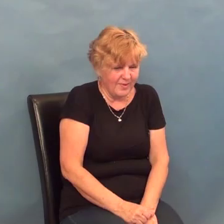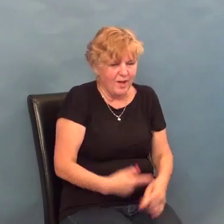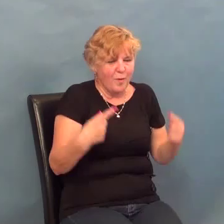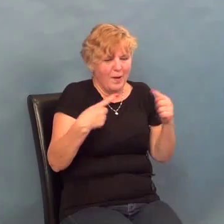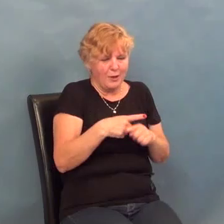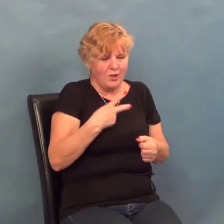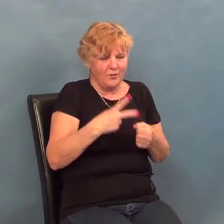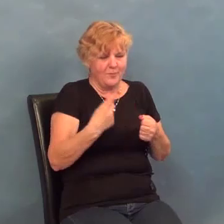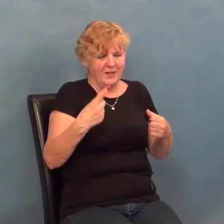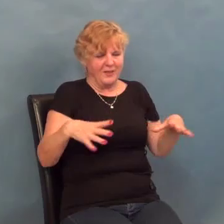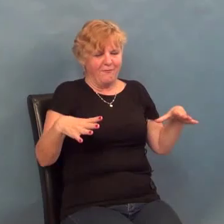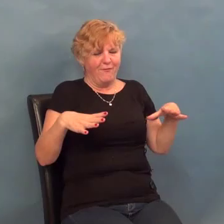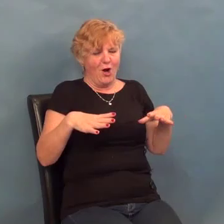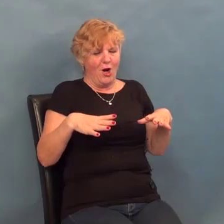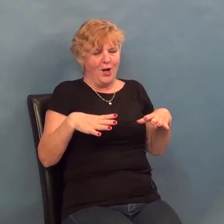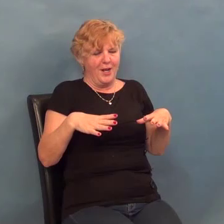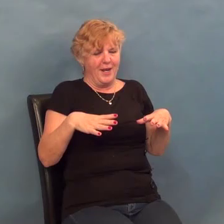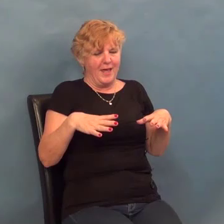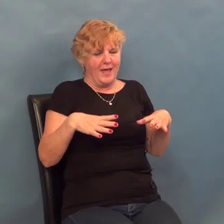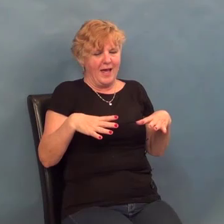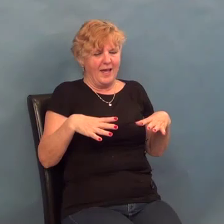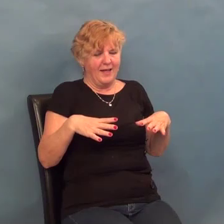Dwudziestego pierwszego mam wolne.